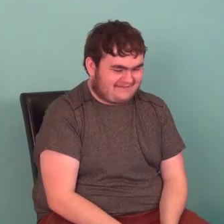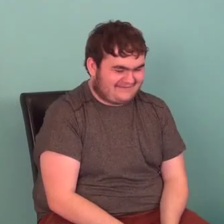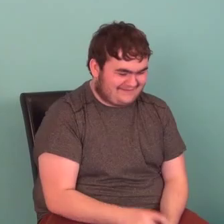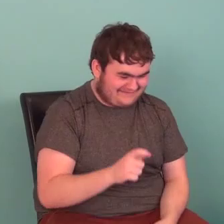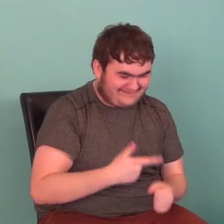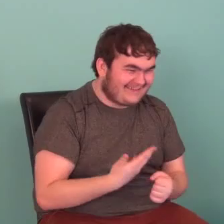Czwartek, dwudziestego piątego.